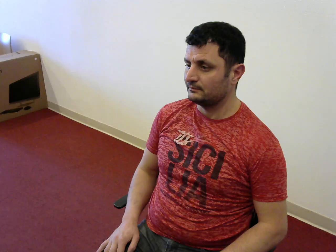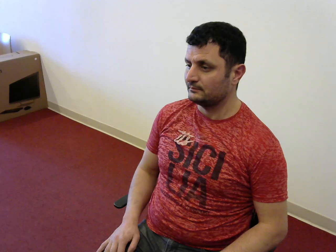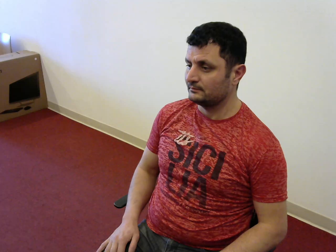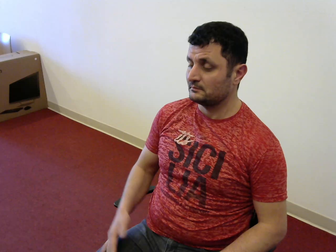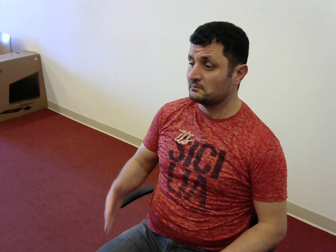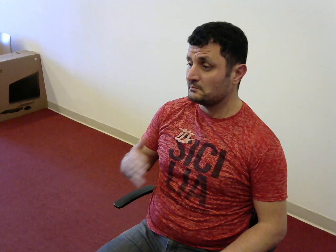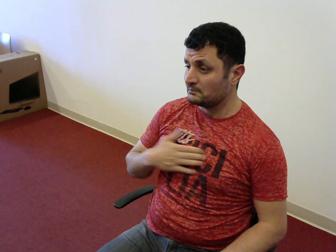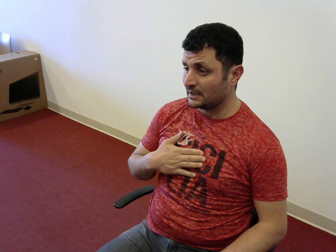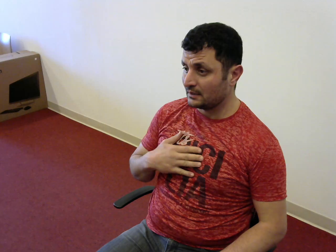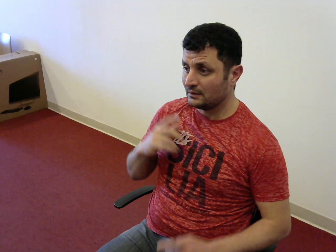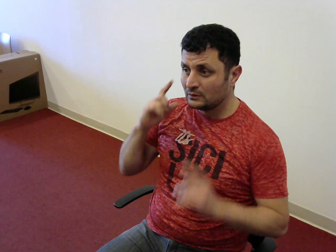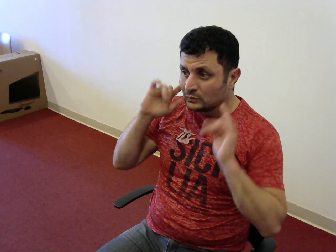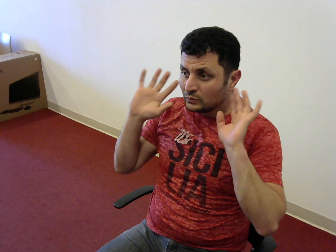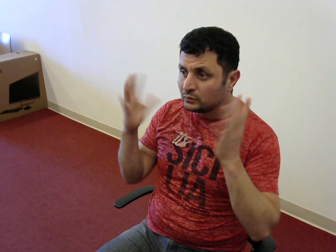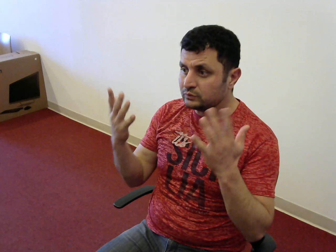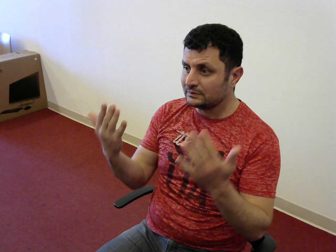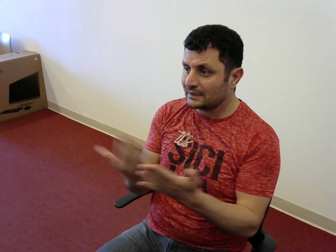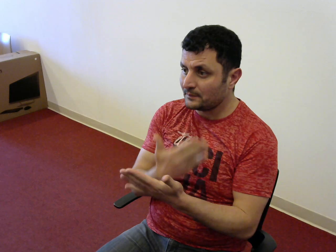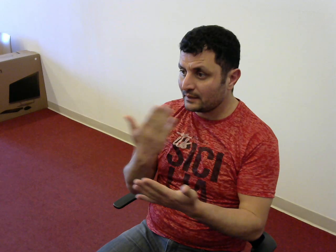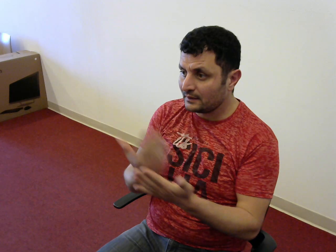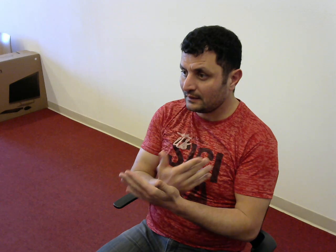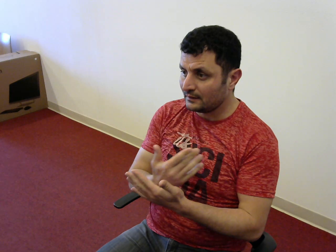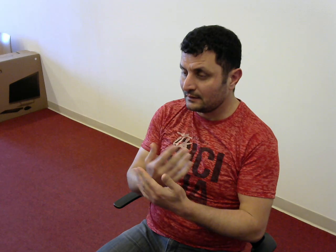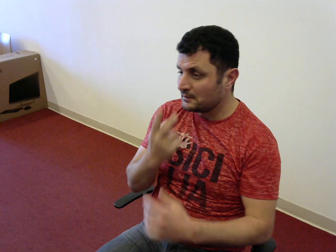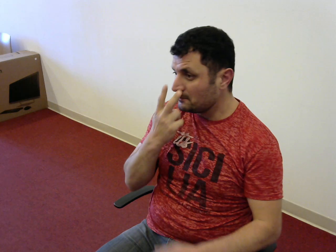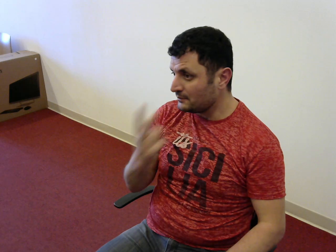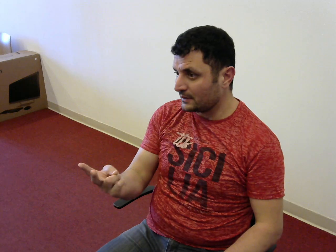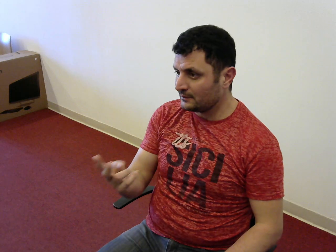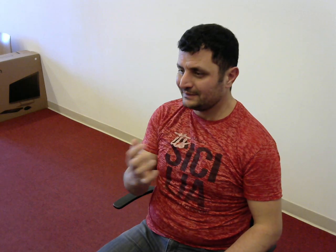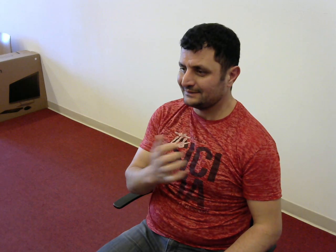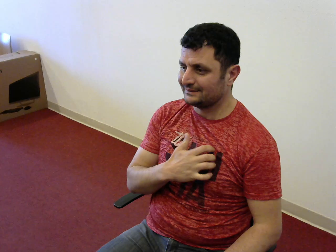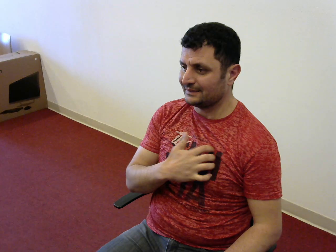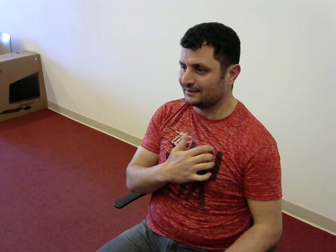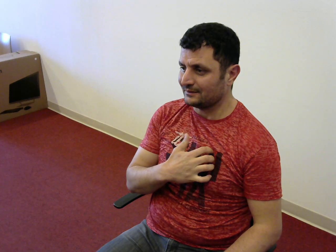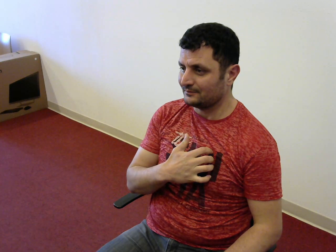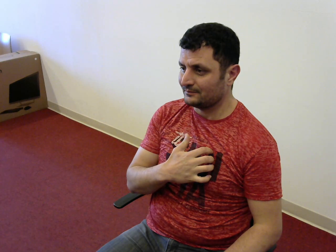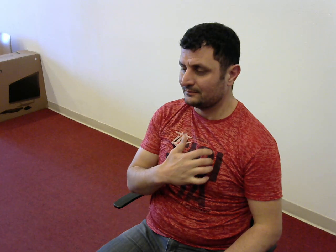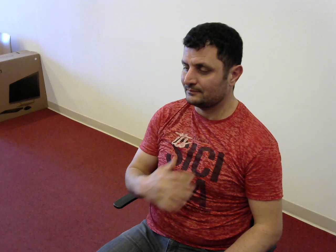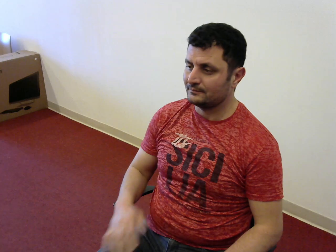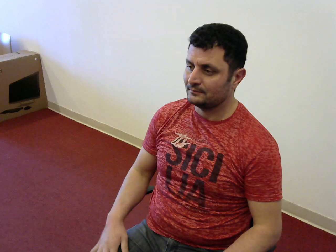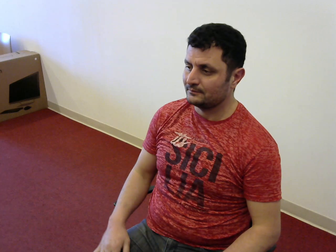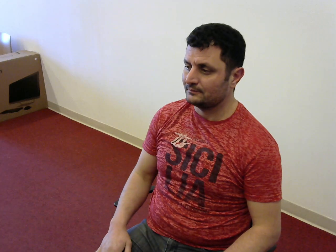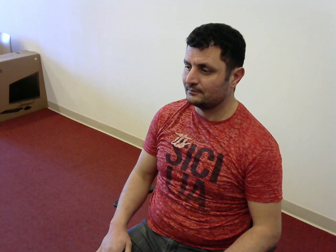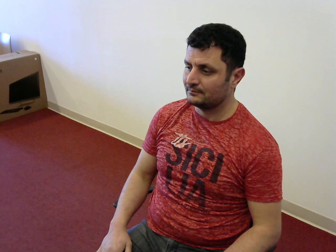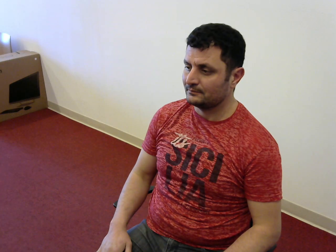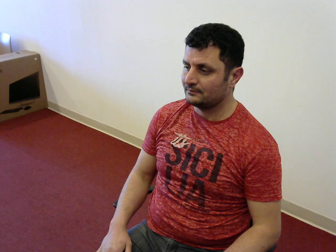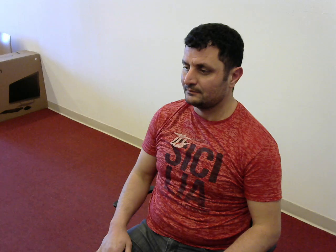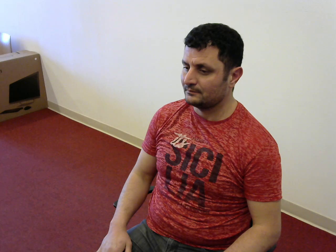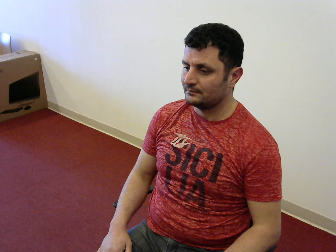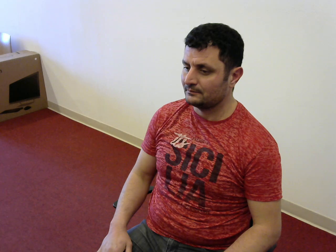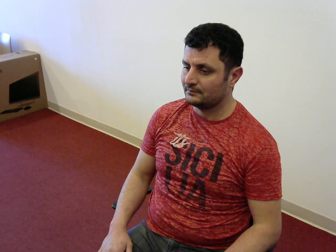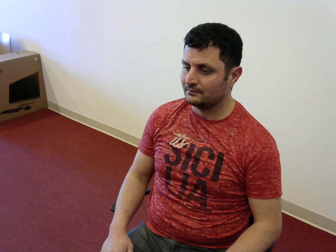Mən xəbərlərə baxmaq istəyirəm